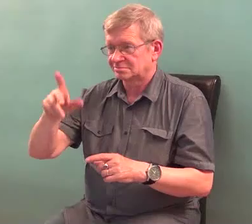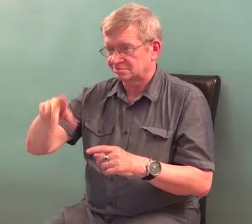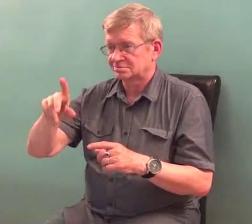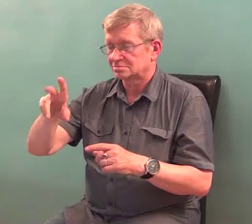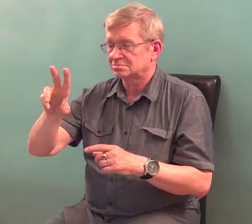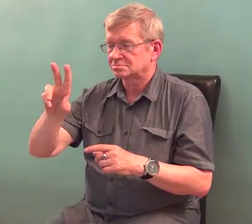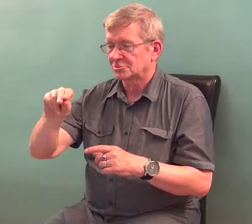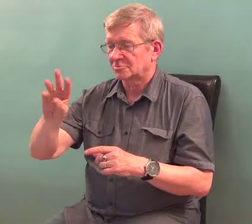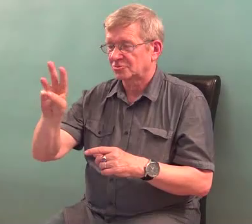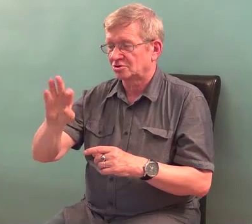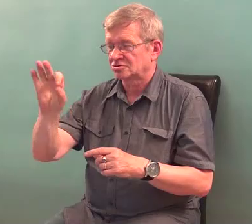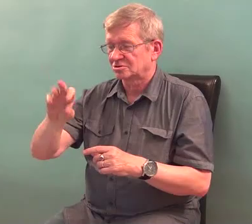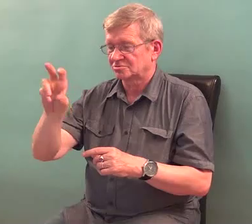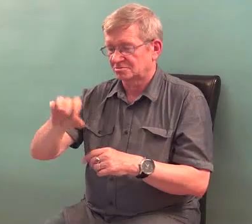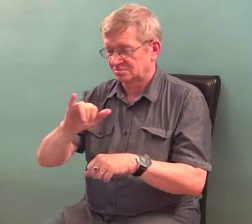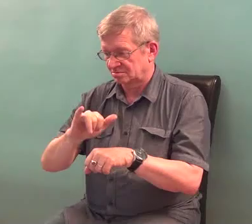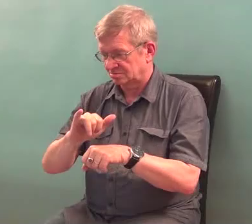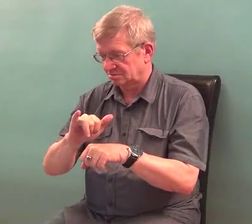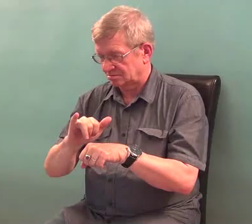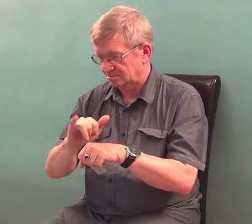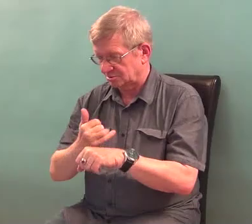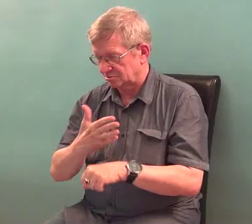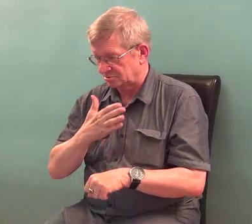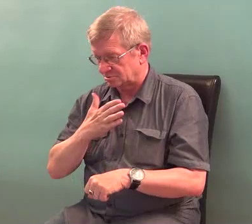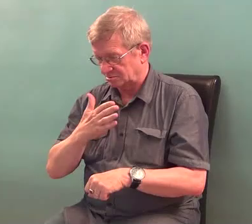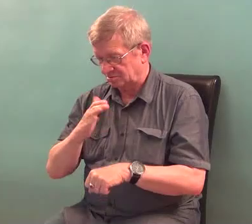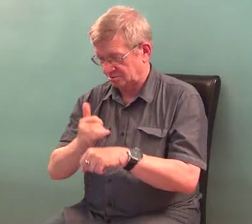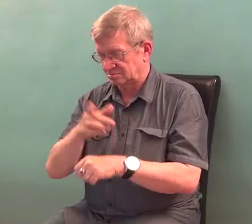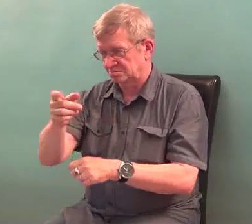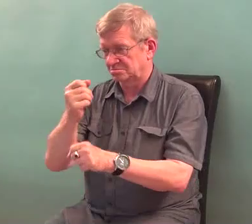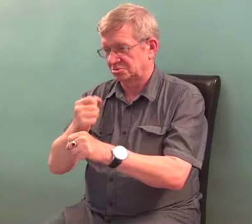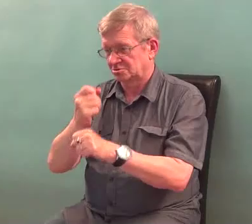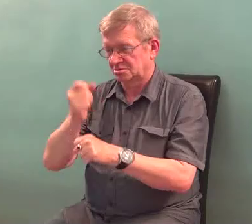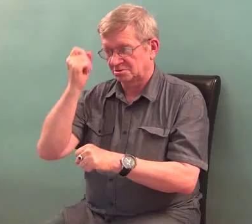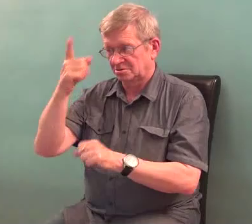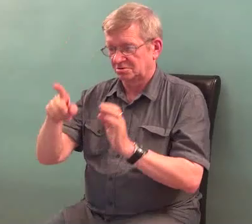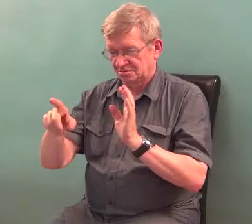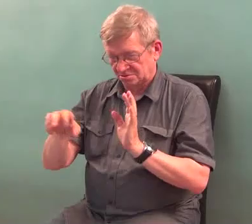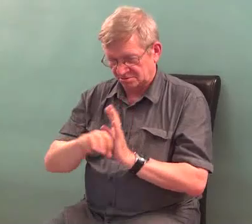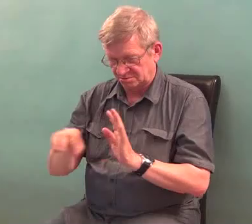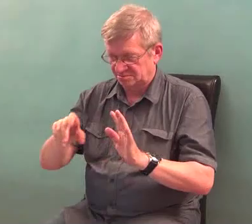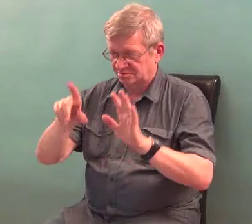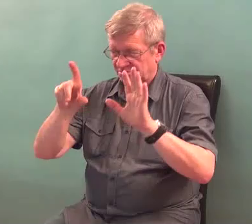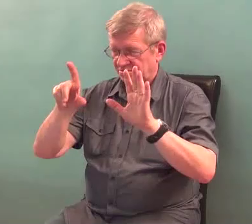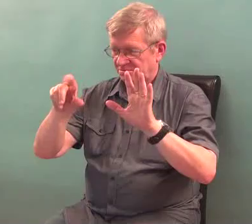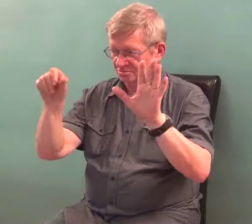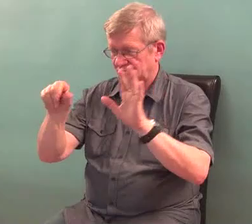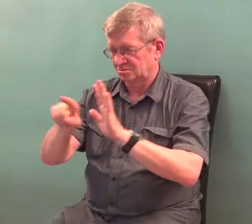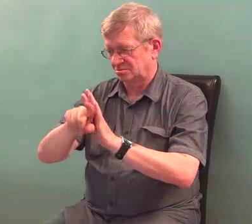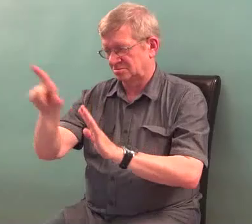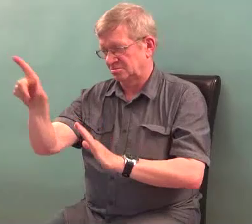W poniedziałek, wtorek, środę, czwartek, piątek ty pracujesz od rana od szóstej do drugiej.